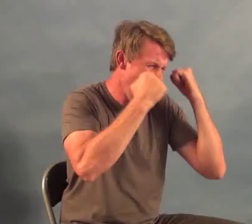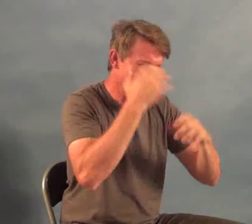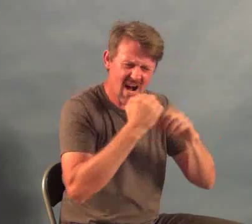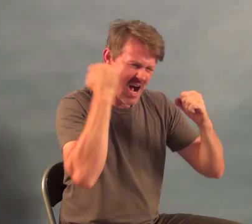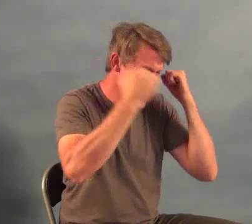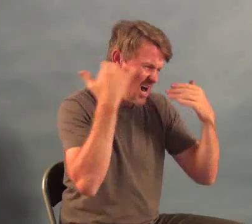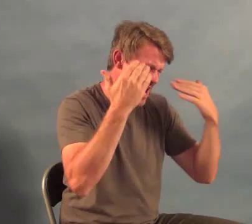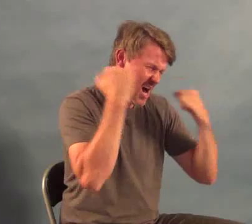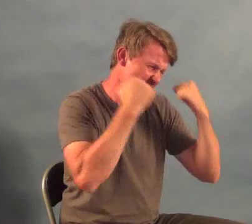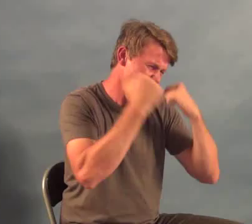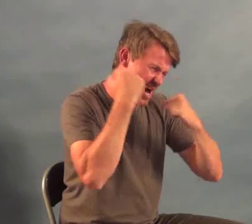Walą nadal.